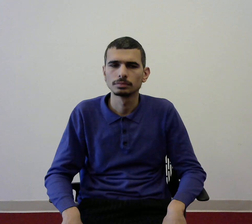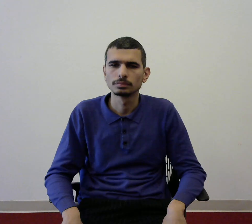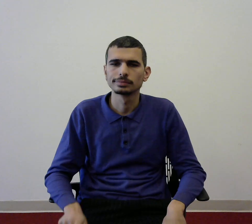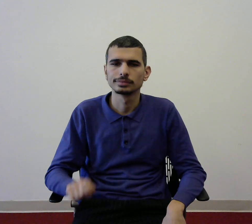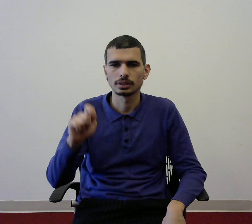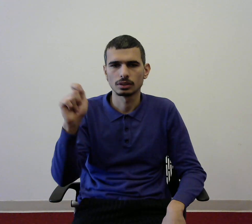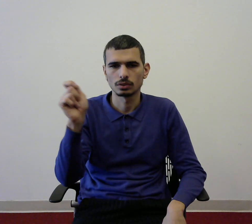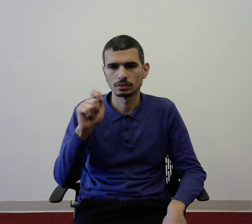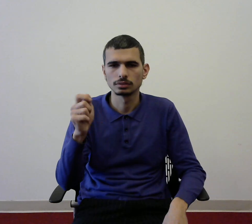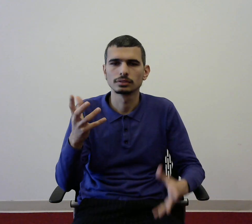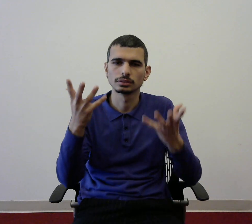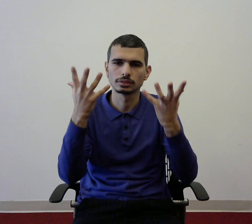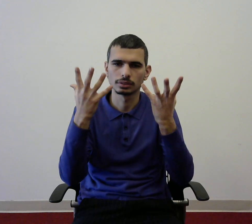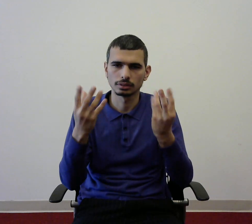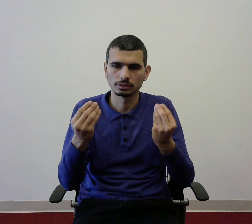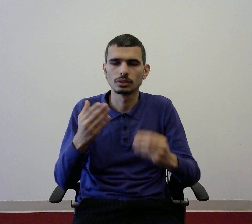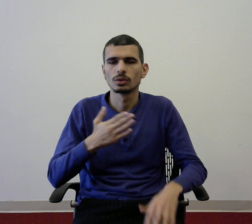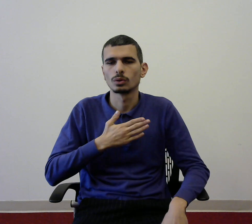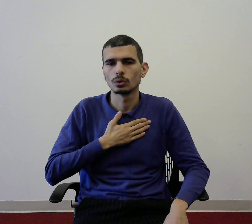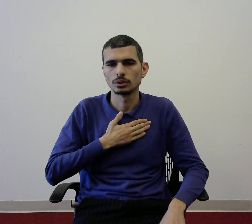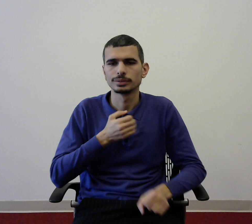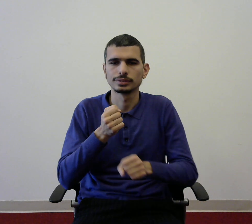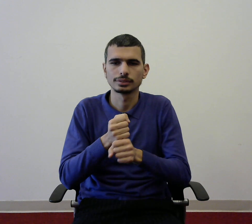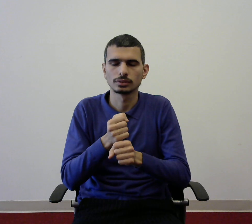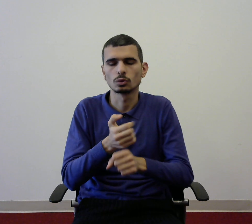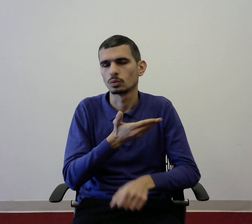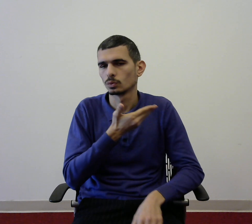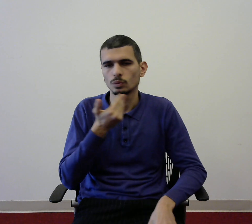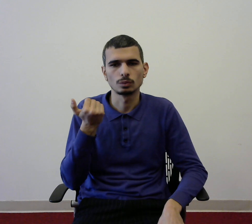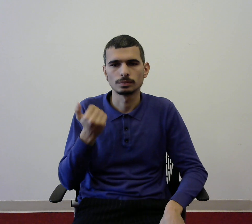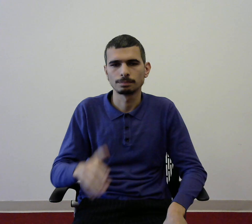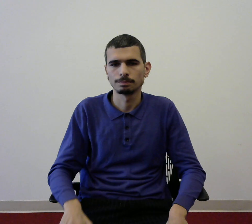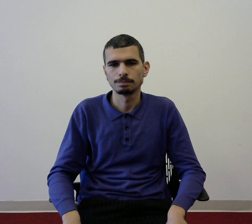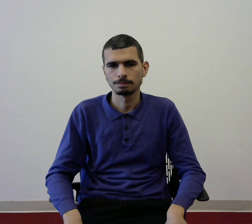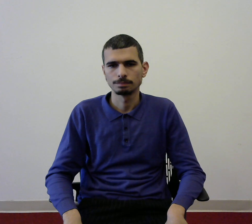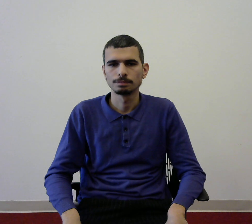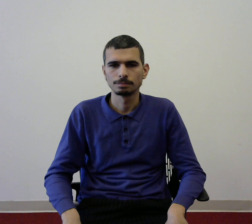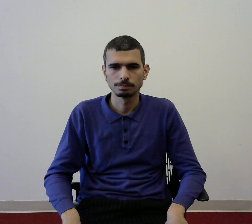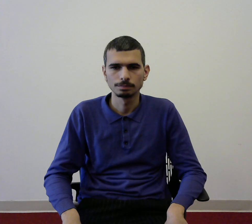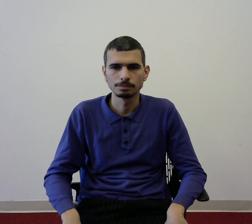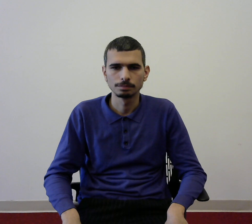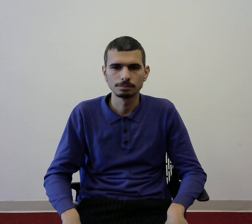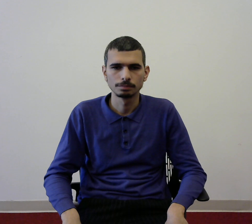Bazar günü mənim işim yoxdur